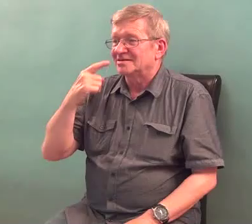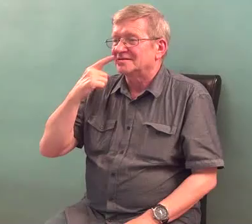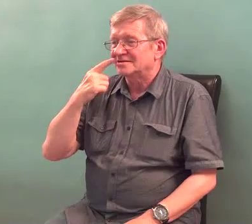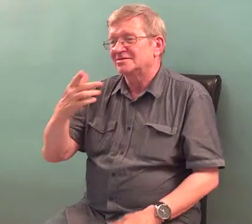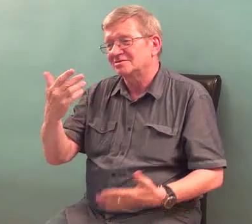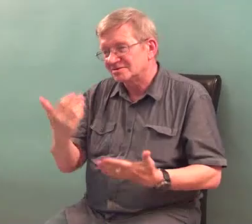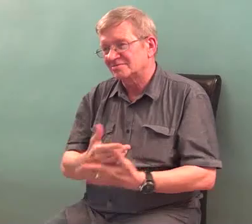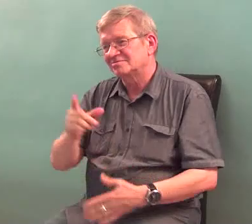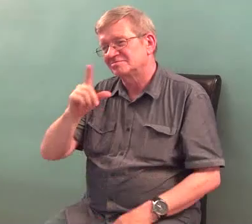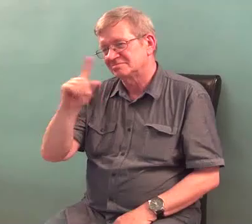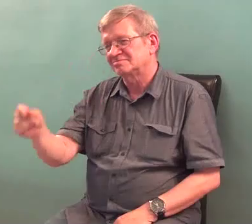Znowu pójdę.